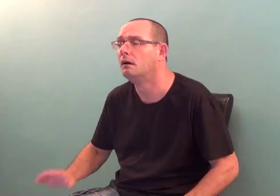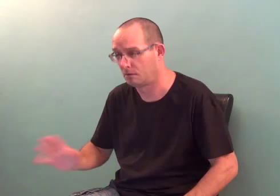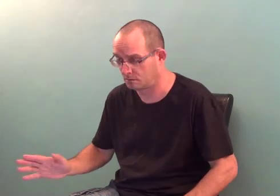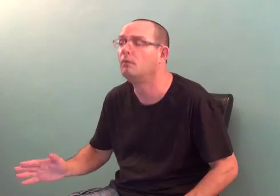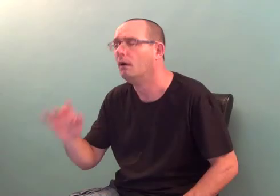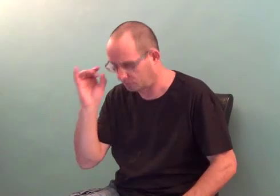Już.